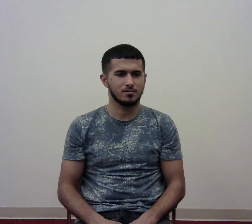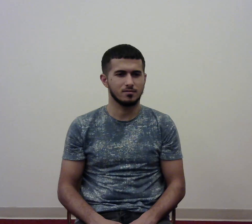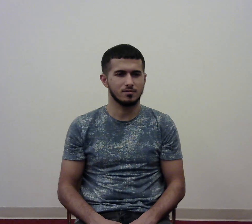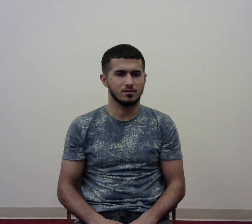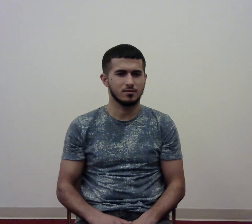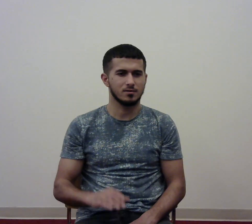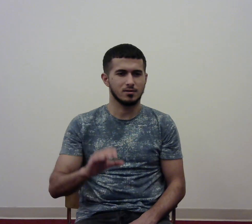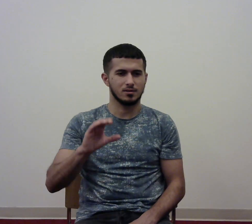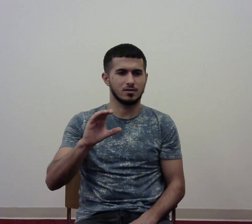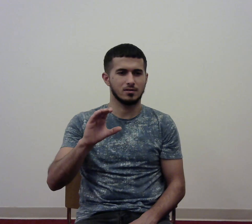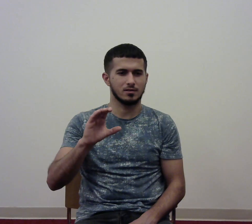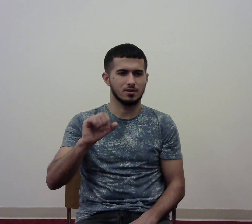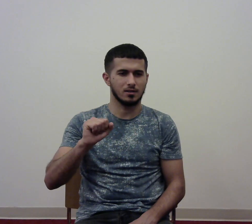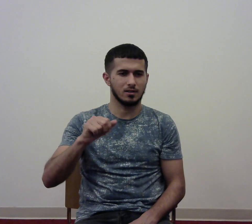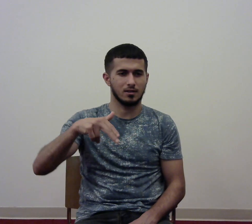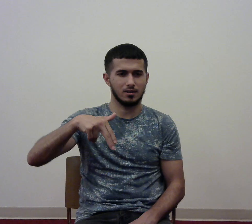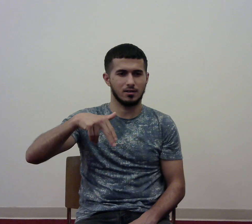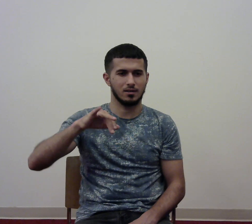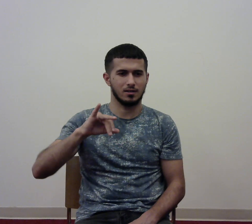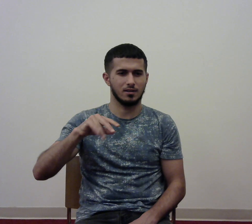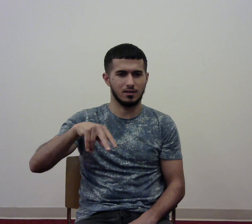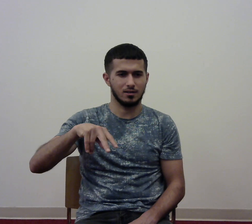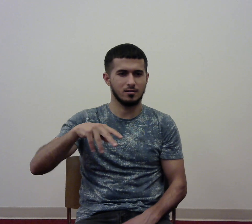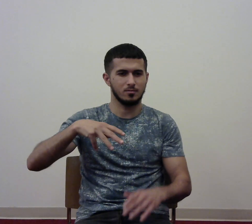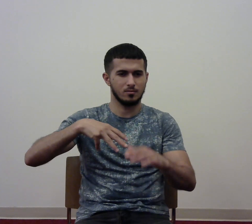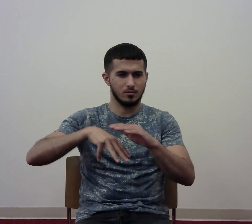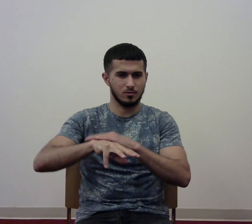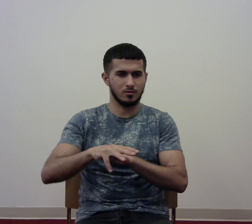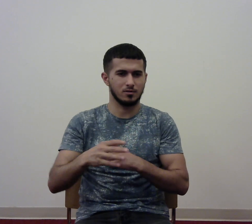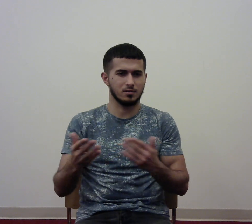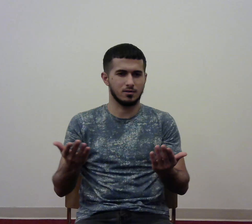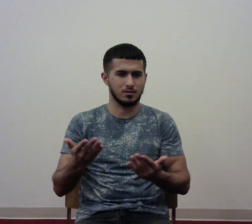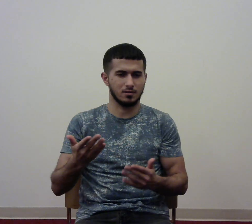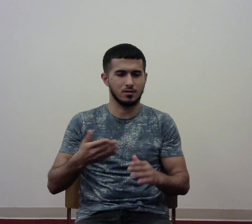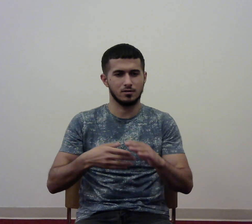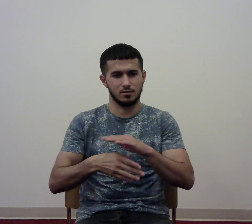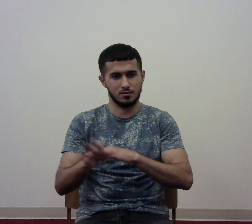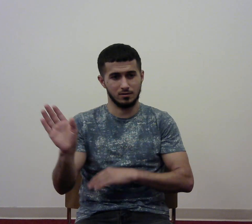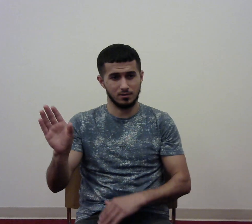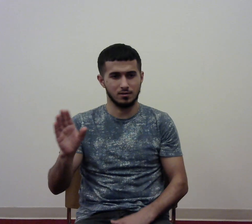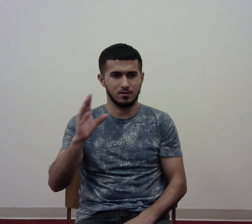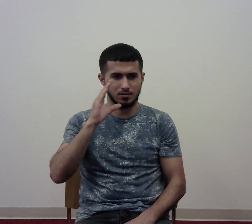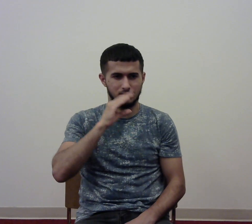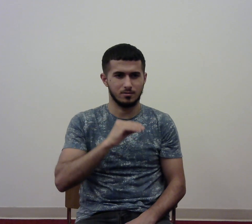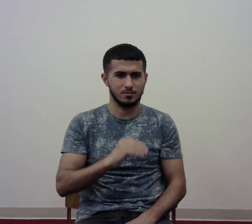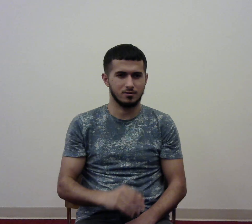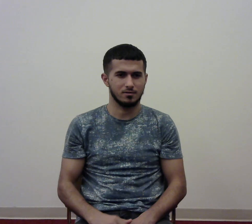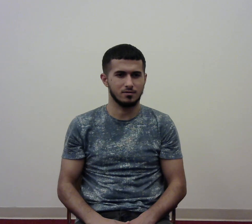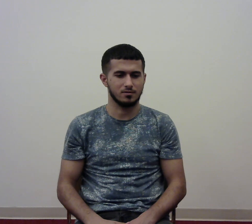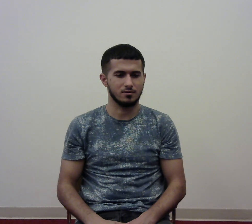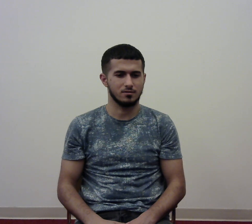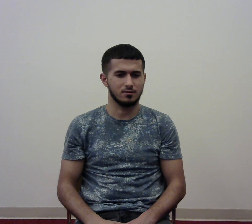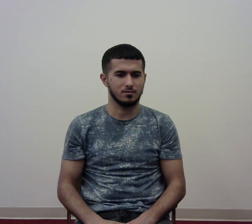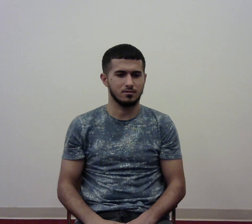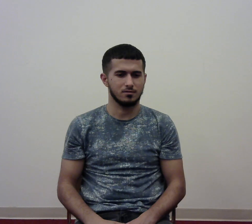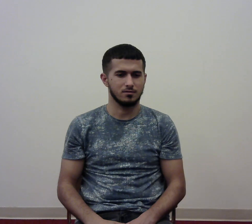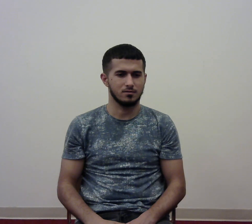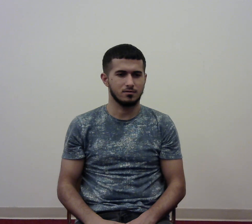Sahil metrosuna necə gedə bilərəm?